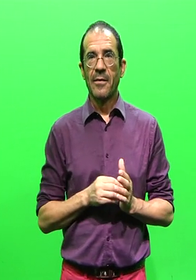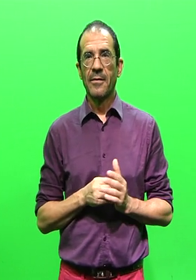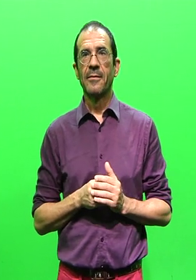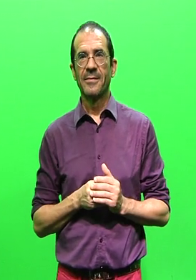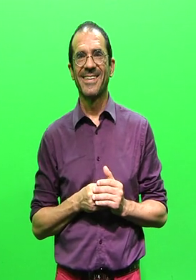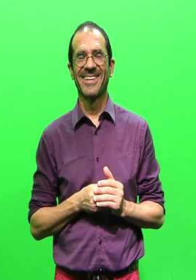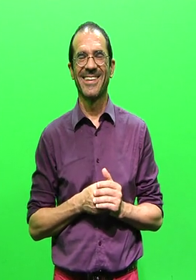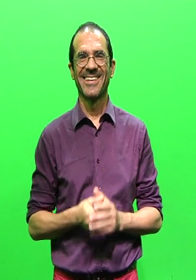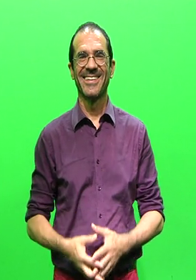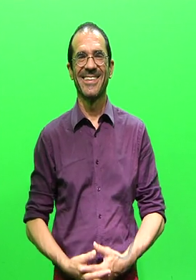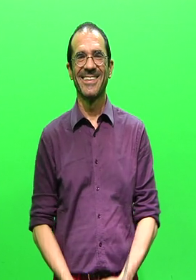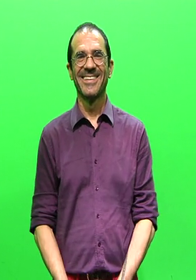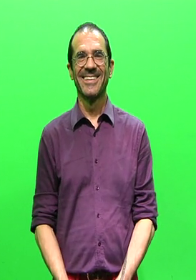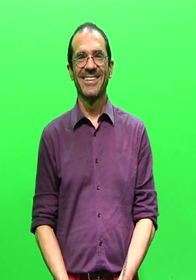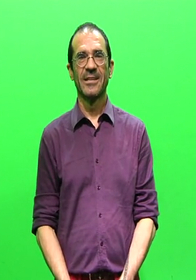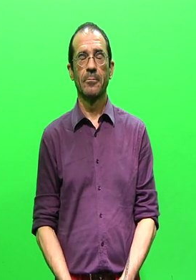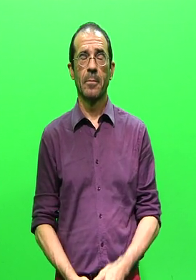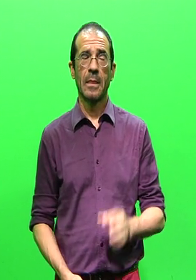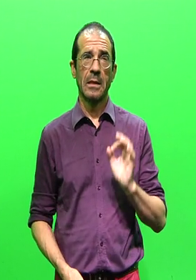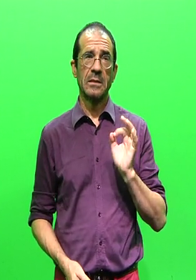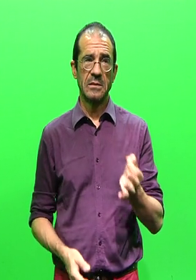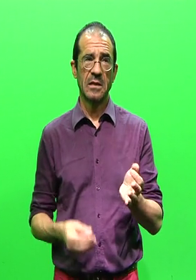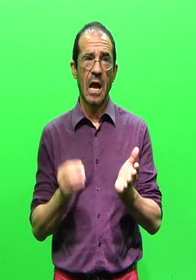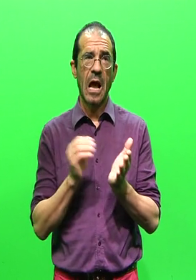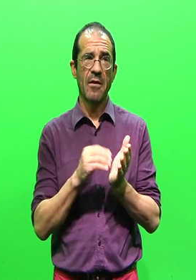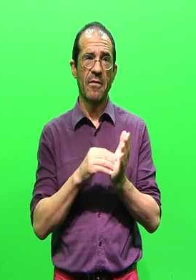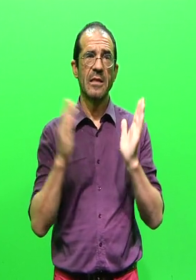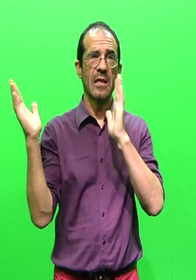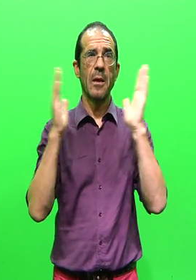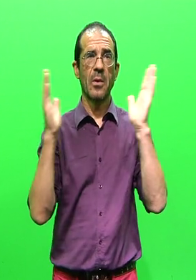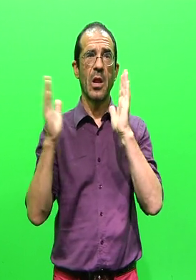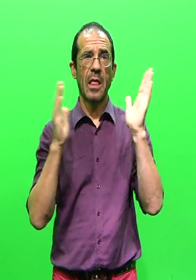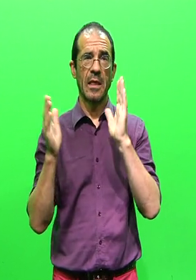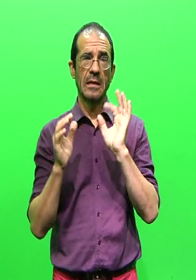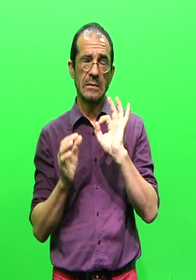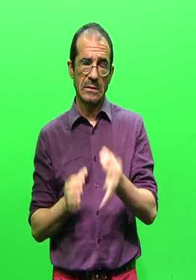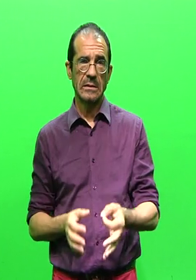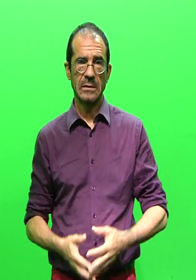De vegades sí, alguna temporada, sí.